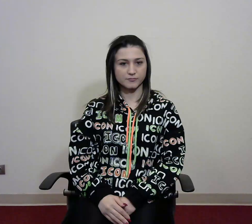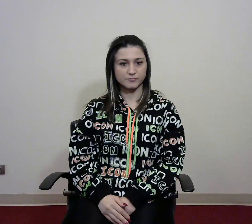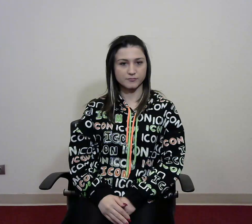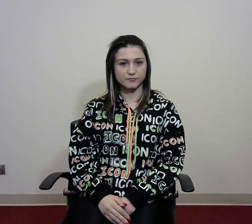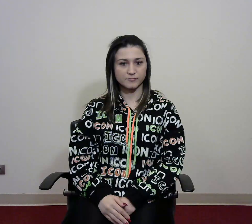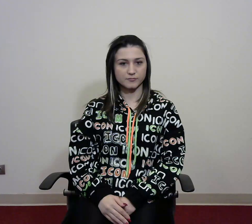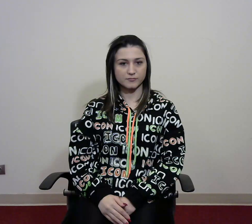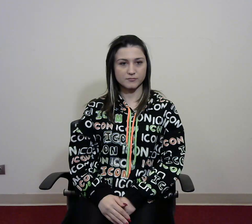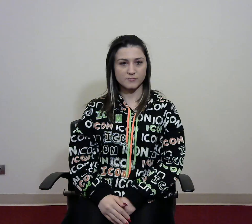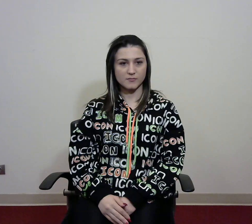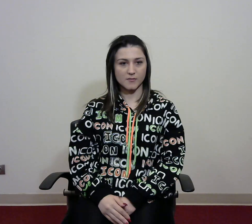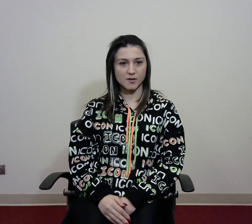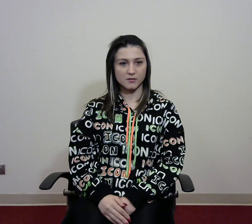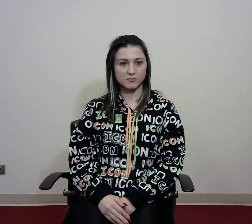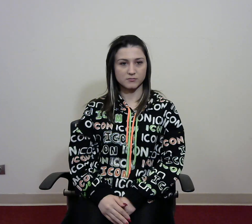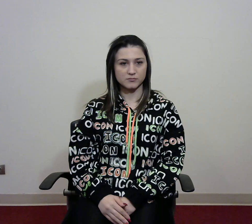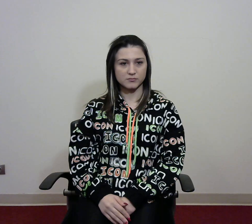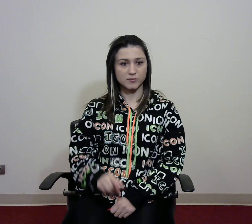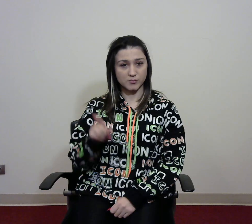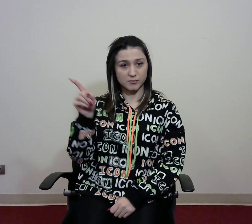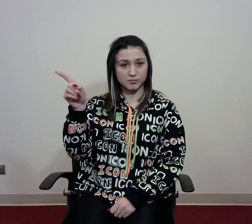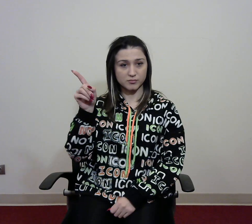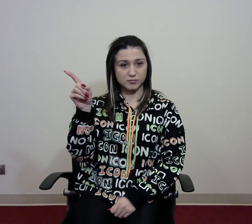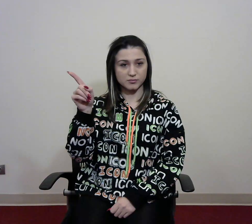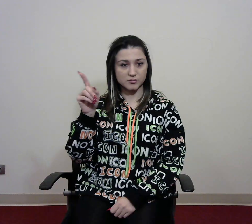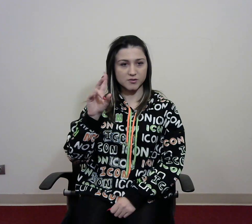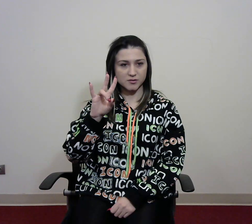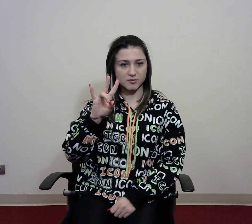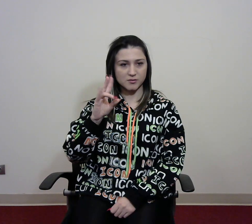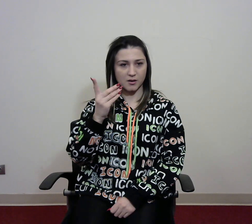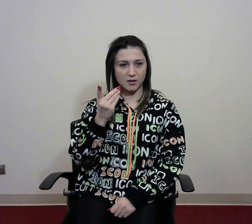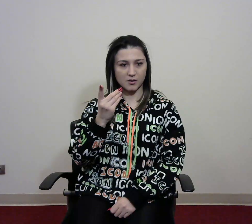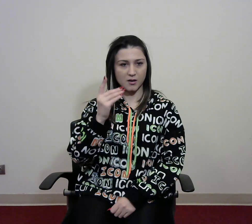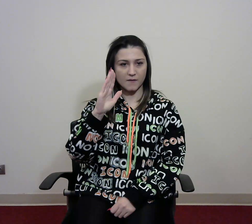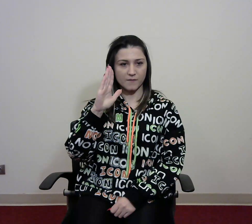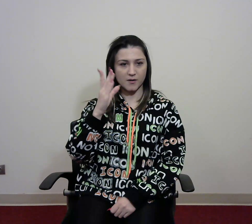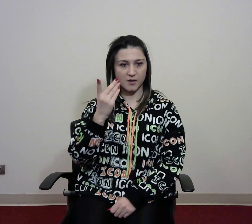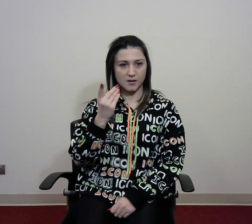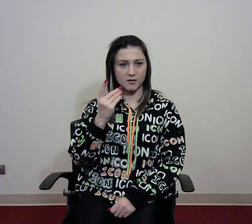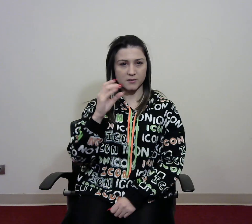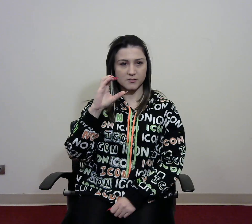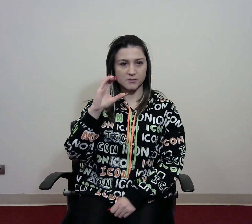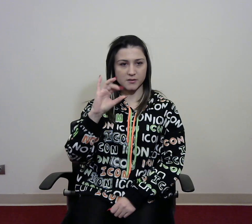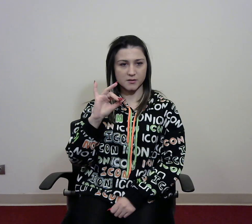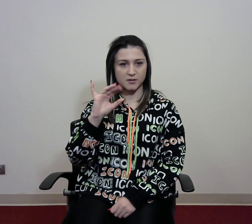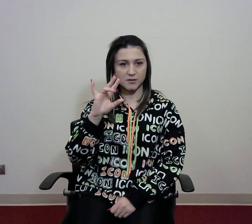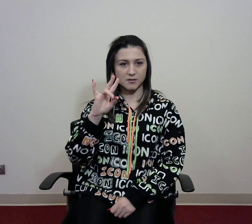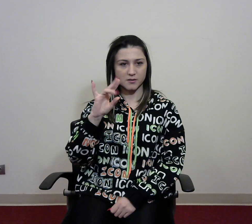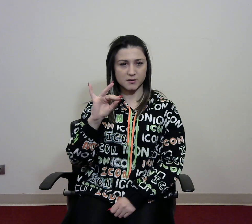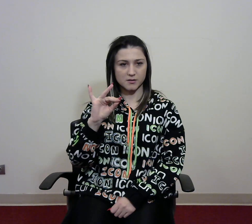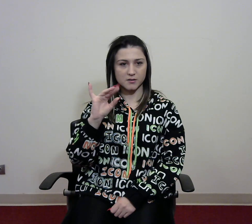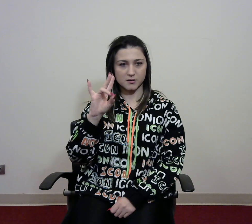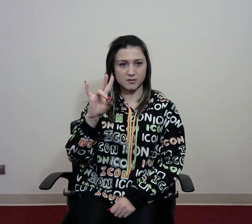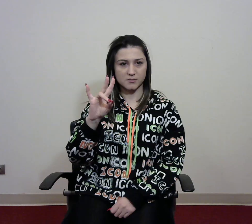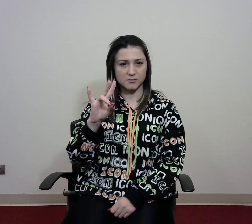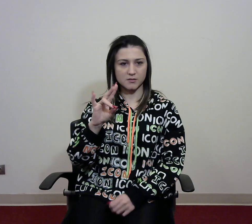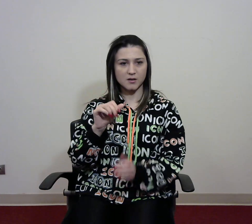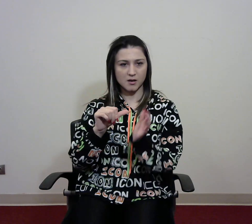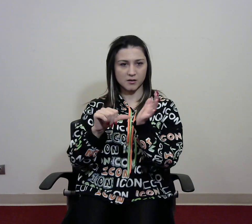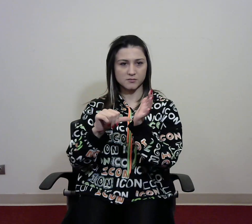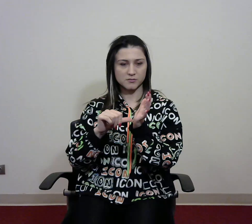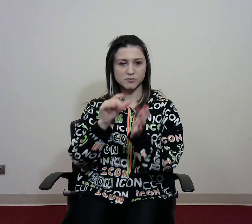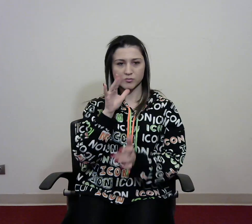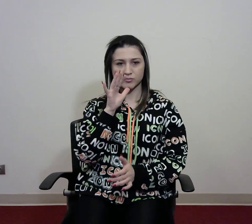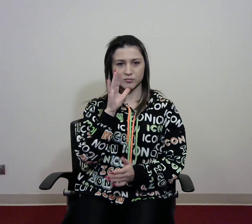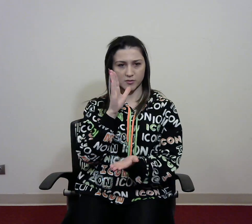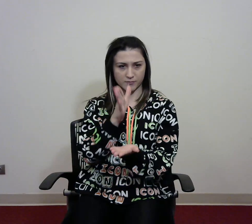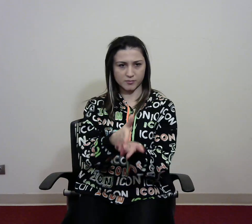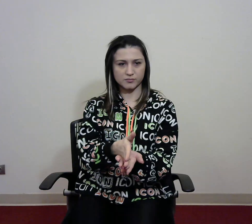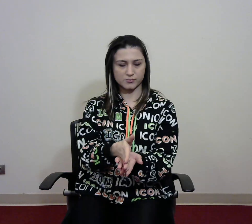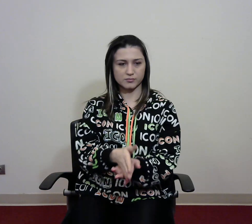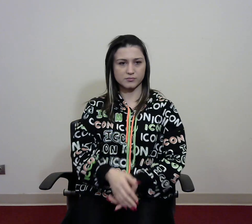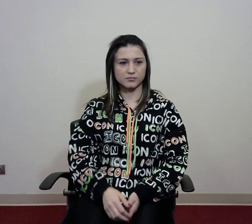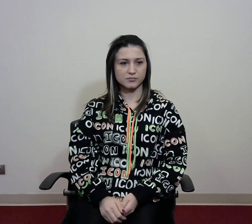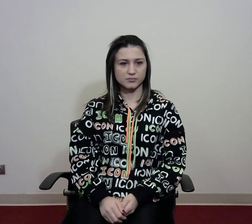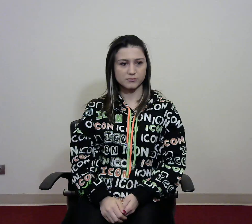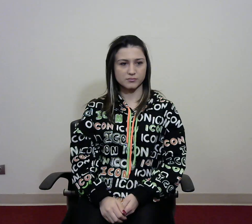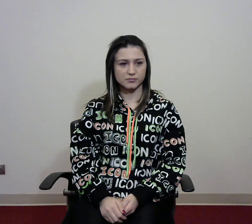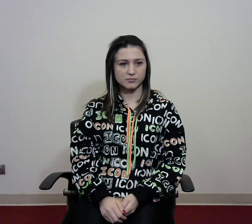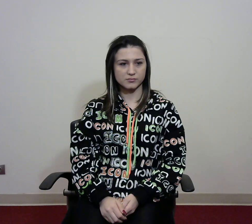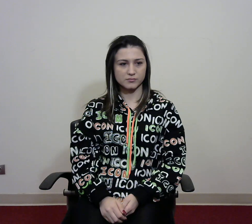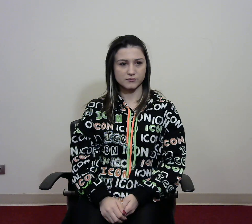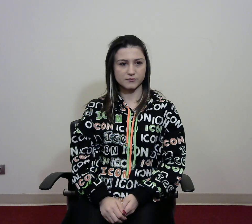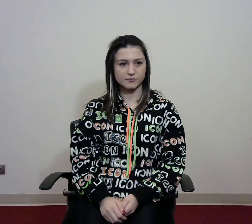Onun nəvəsinin 6 yaşı var